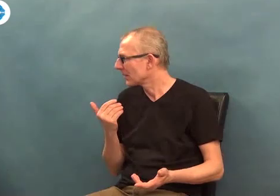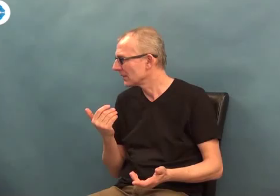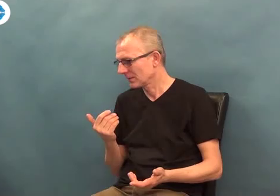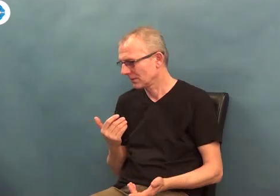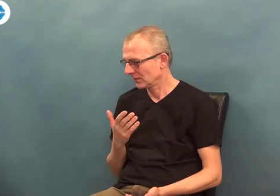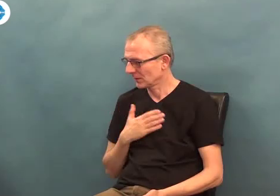W sobotę pracuję.